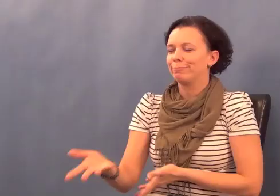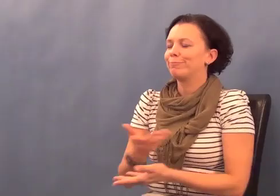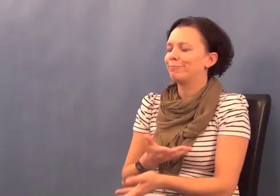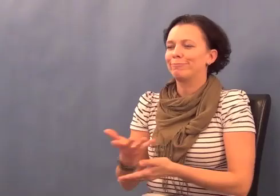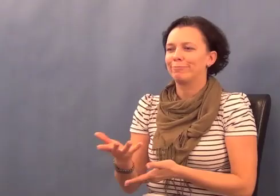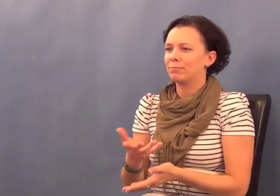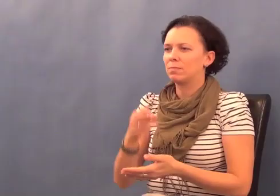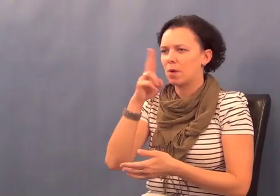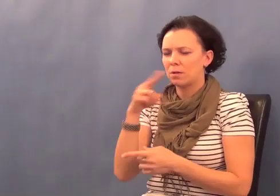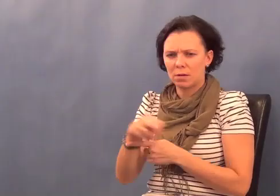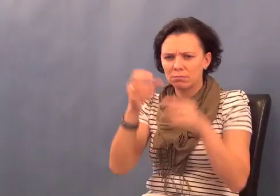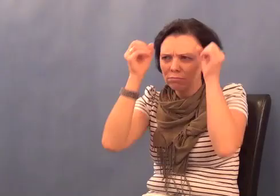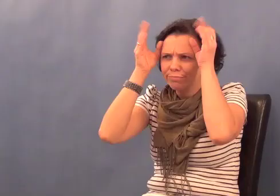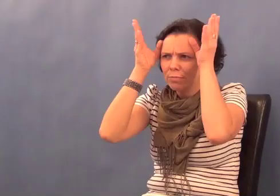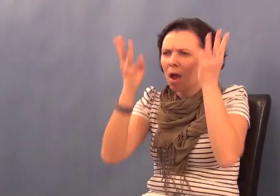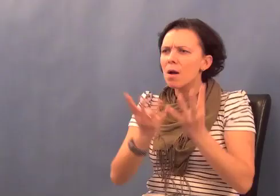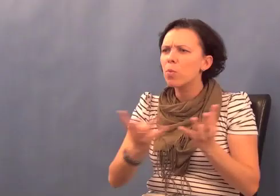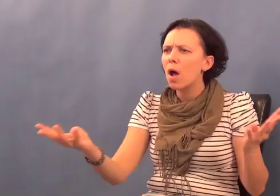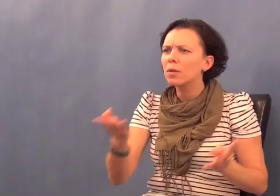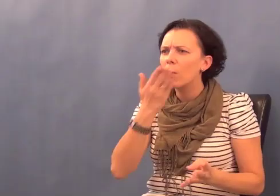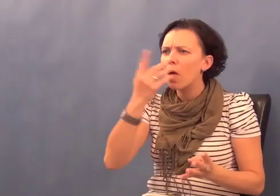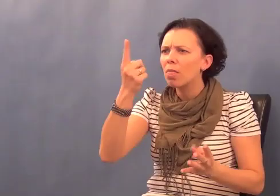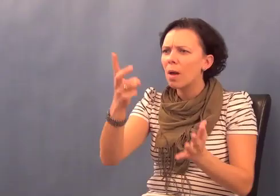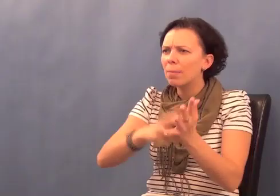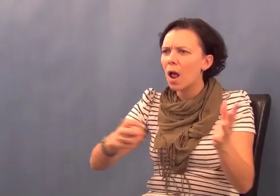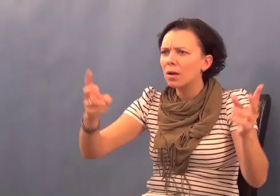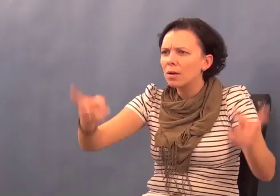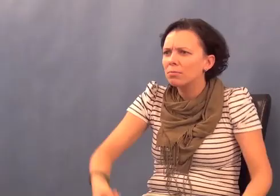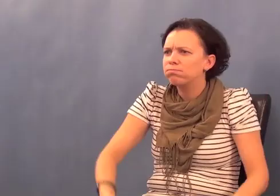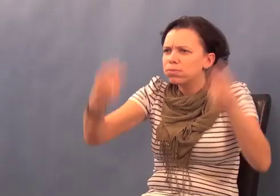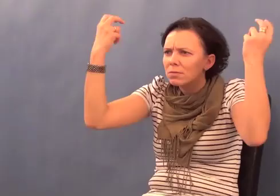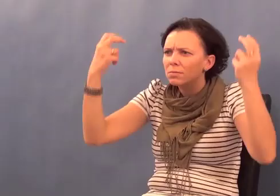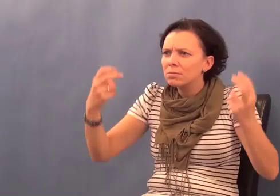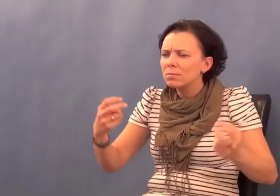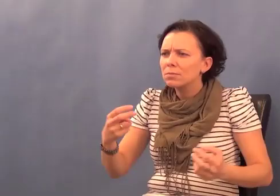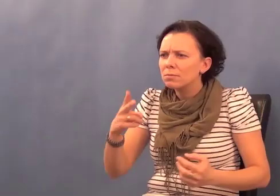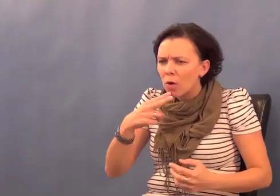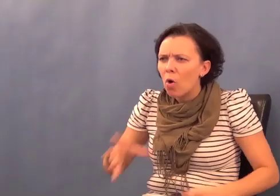Idzie, tata patrzy na płot i jest w szoku, bo nie ma fragmentu płotu, wyrwano go.